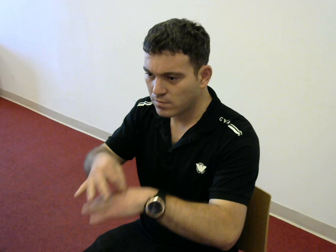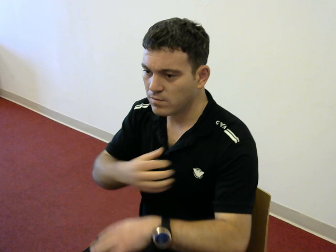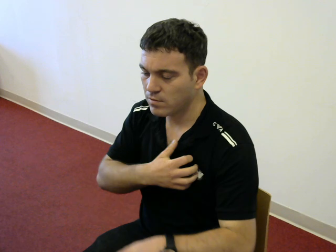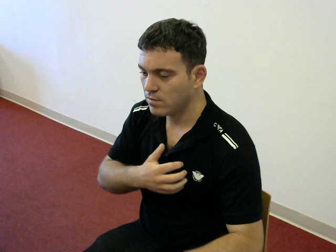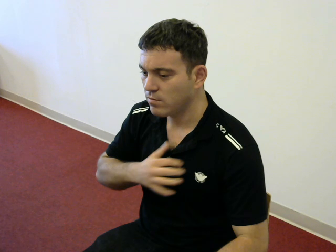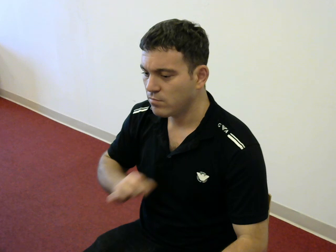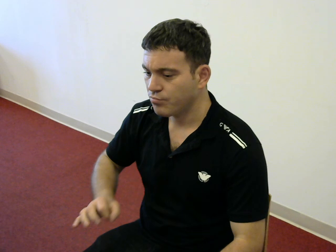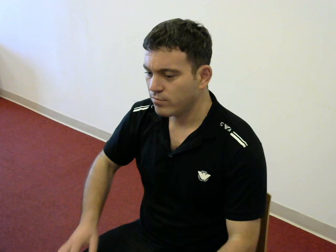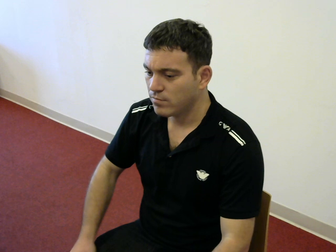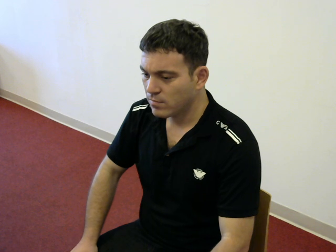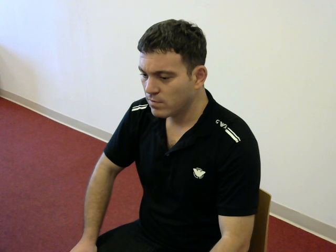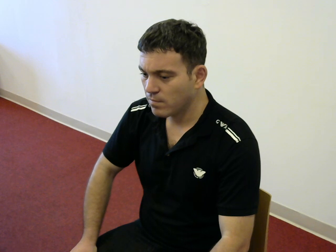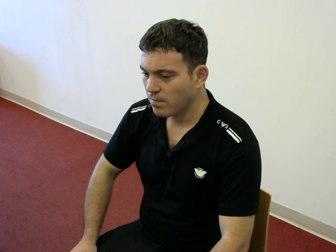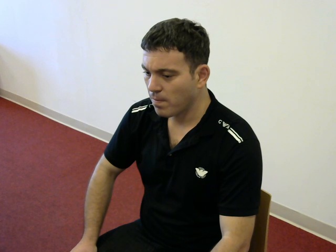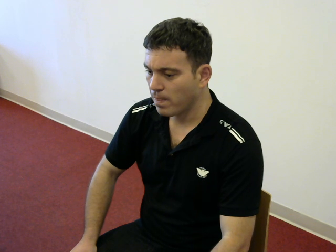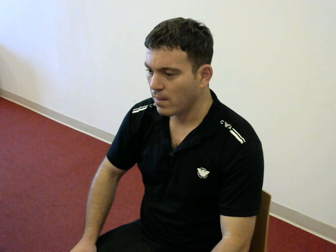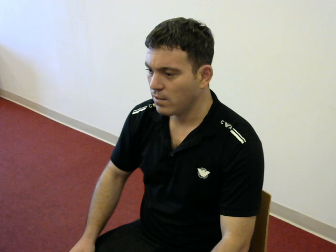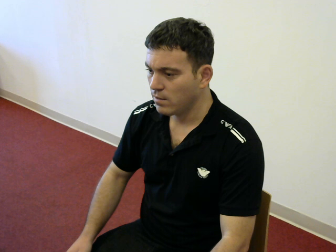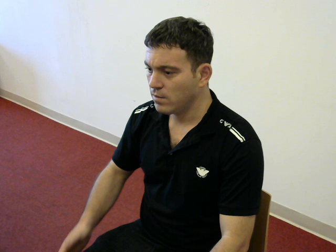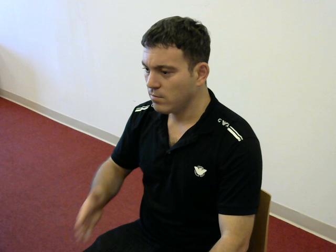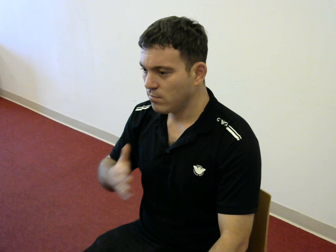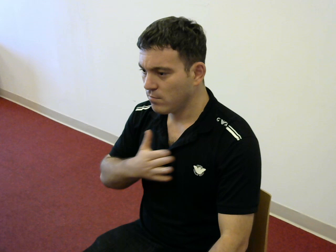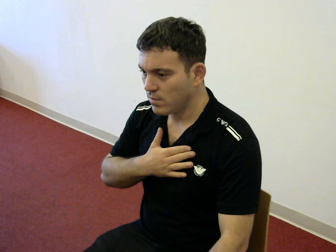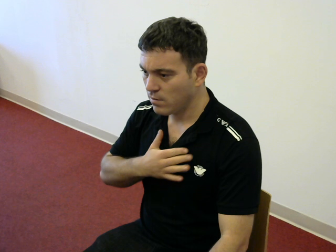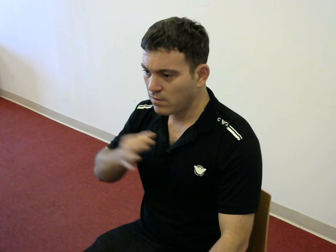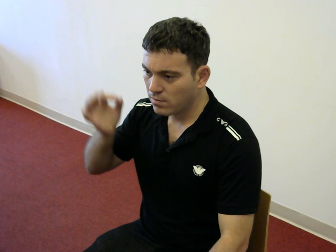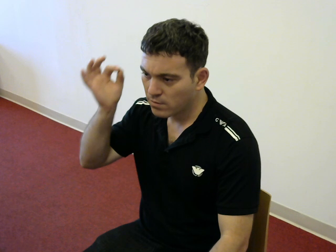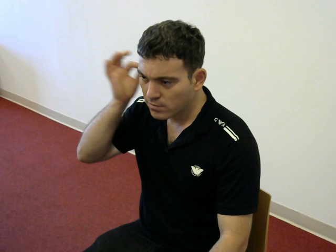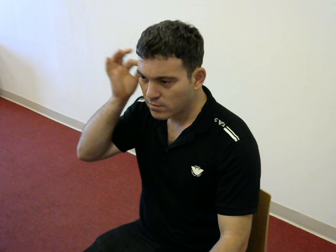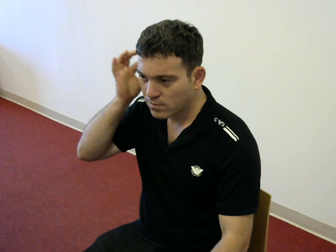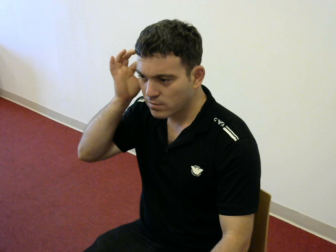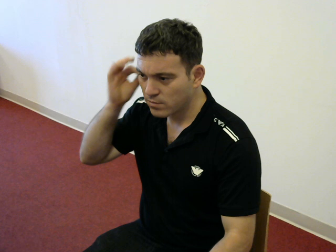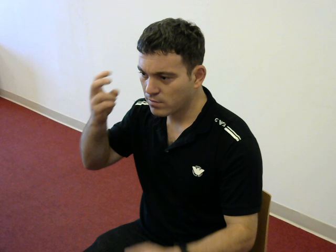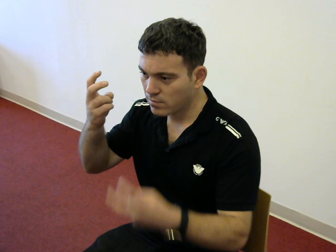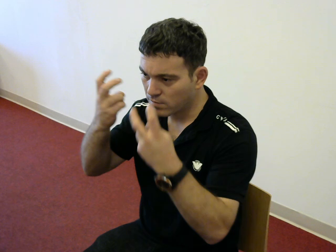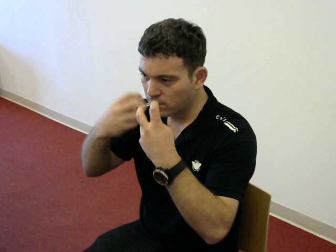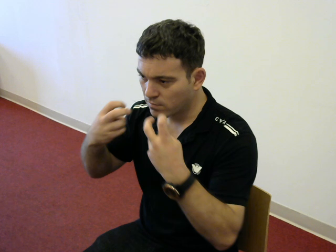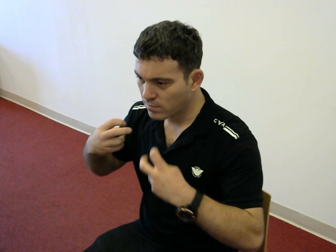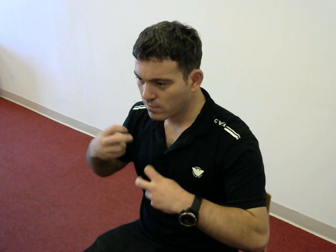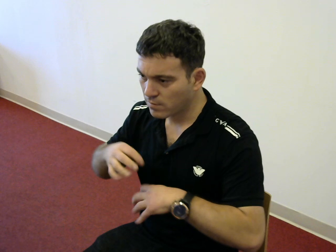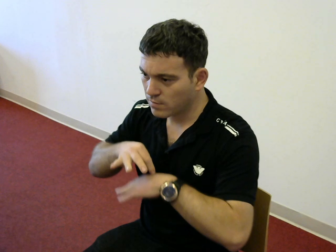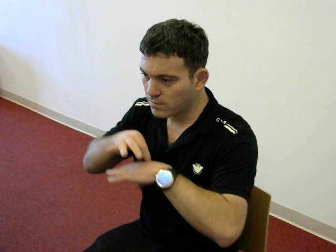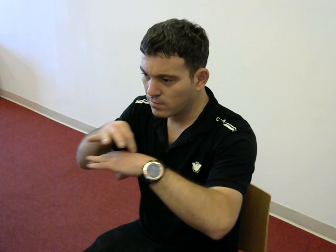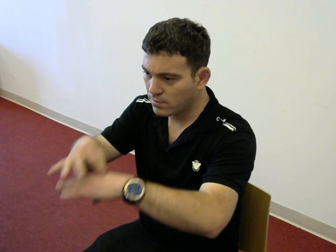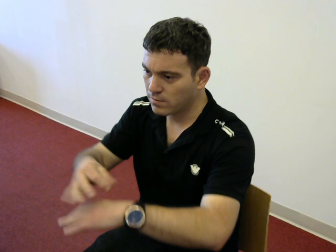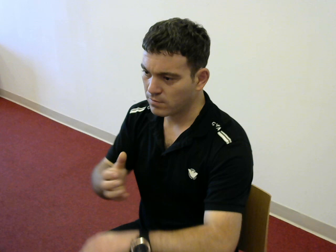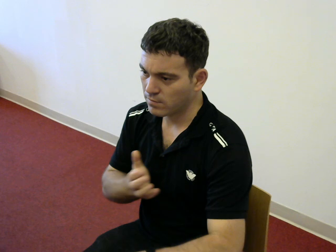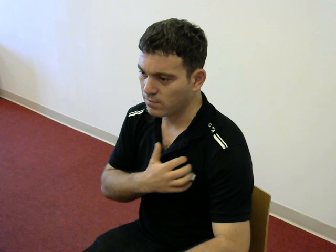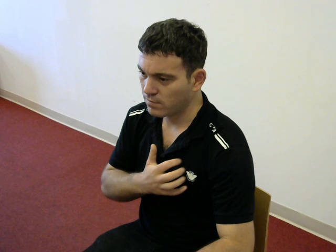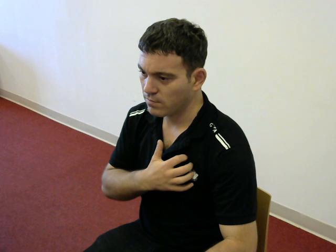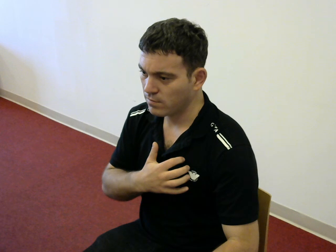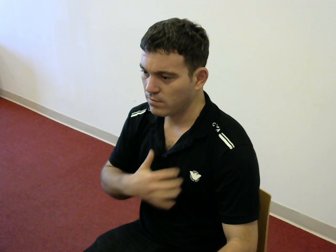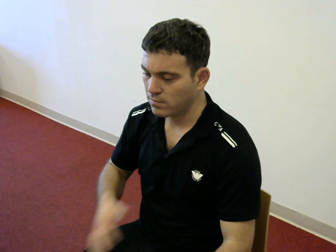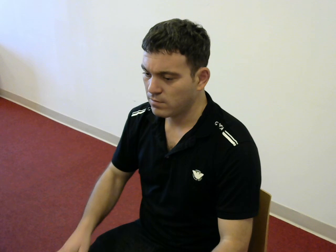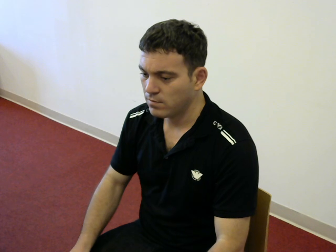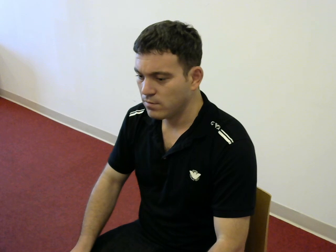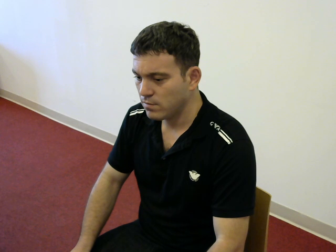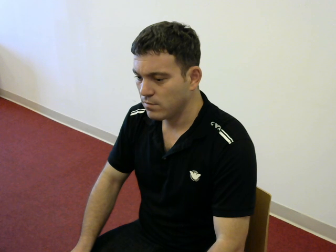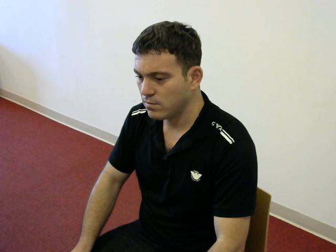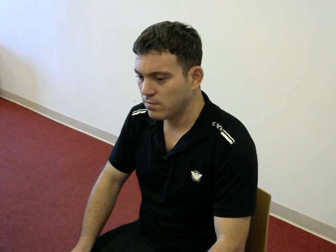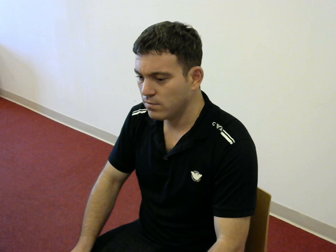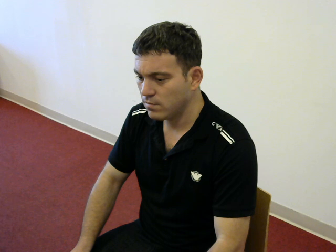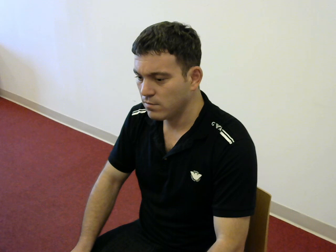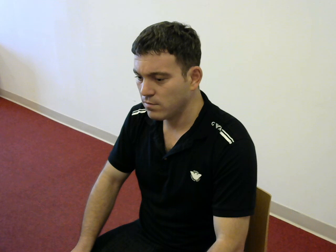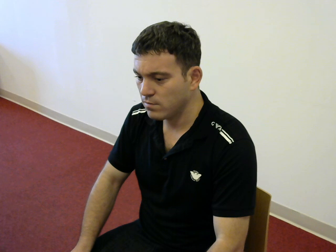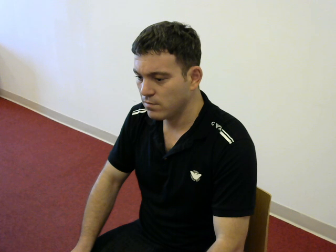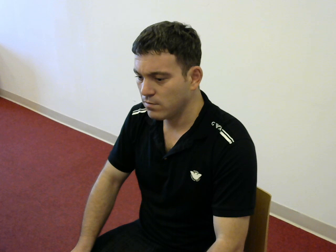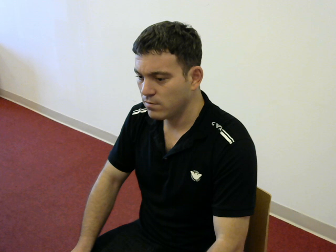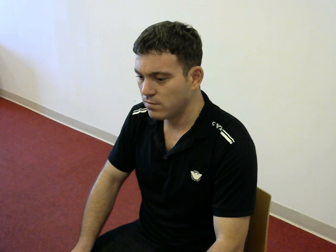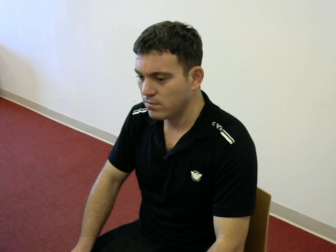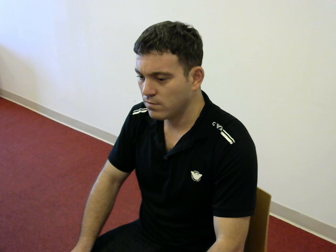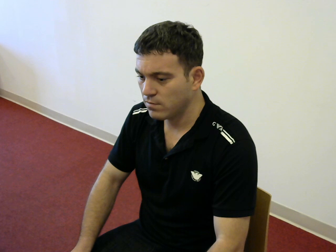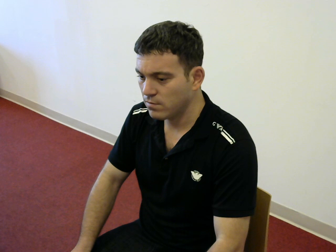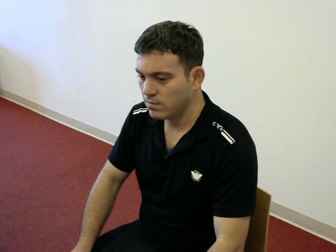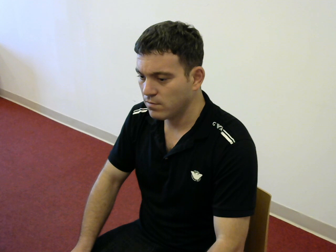Mən həkim müayinəsindən keçmək istəyirəm